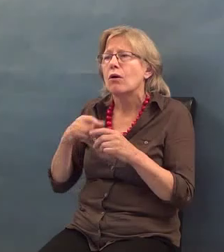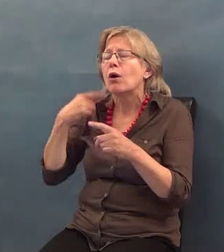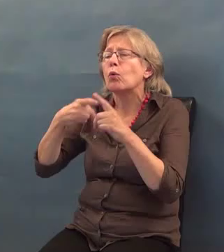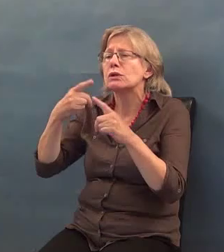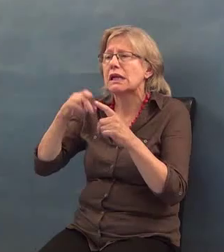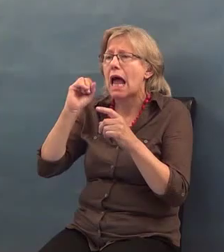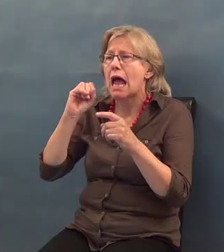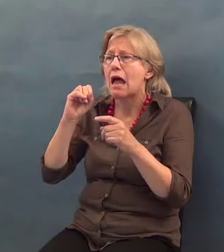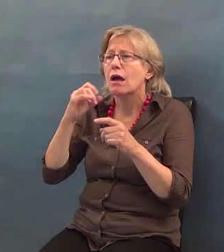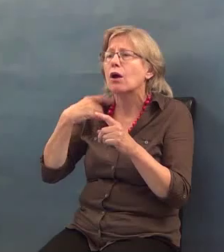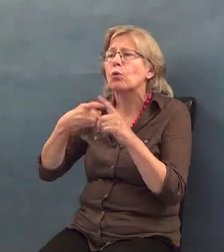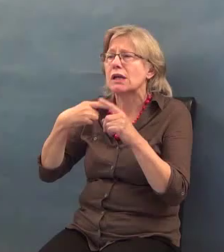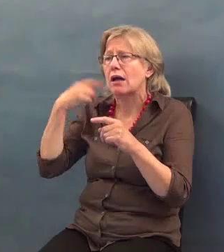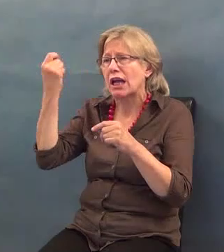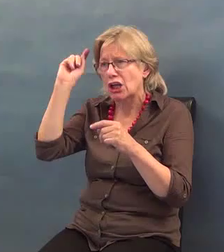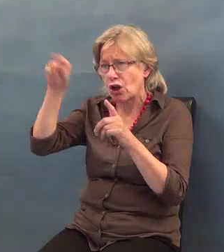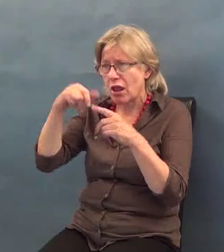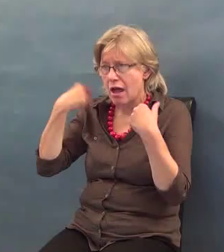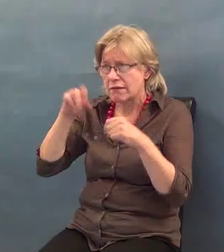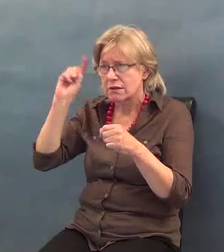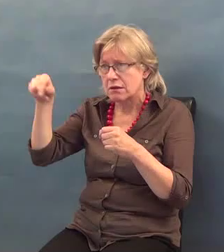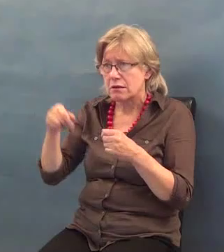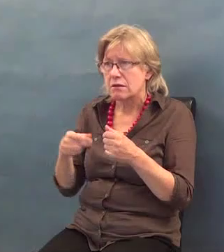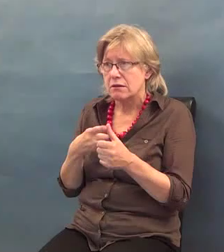Do kuzyna jadę na wieś.